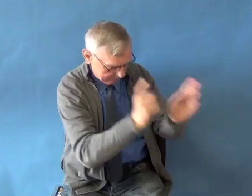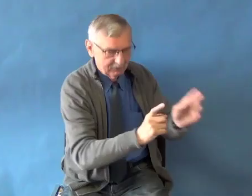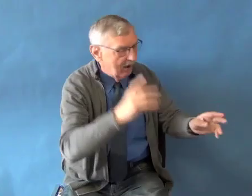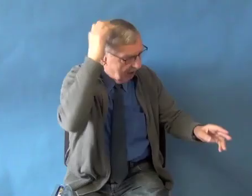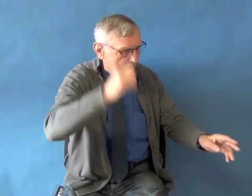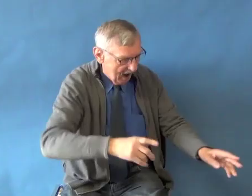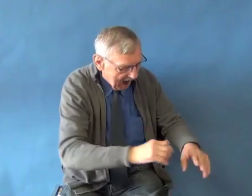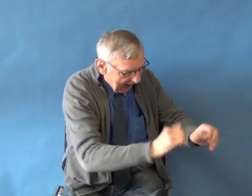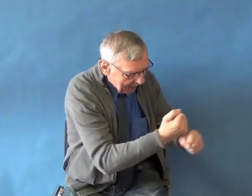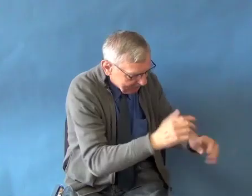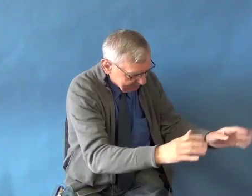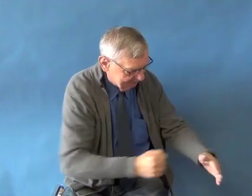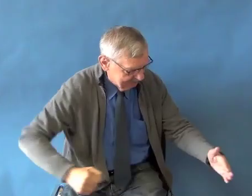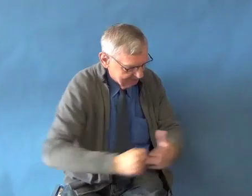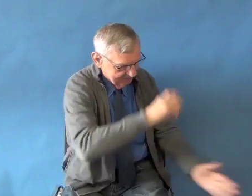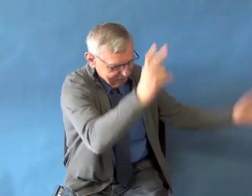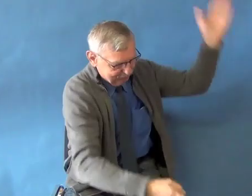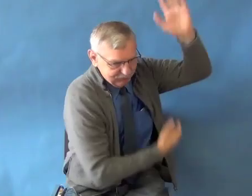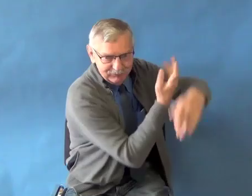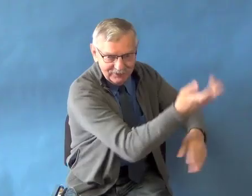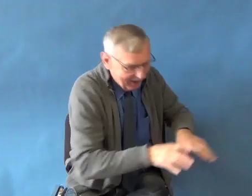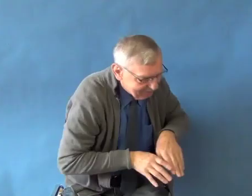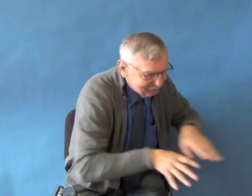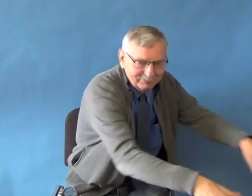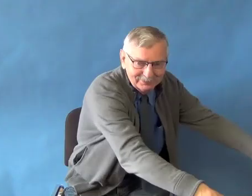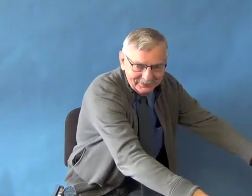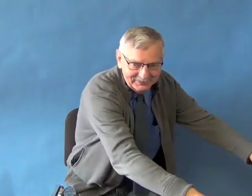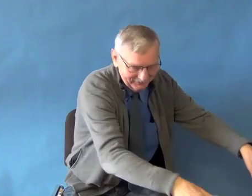Wjechał na kamień, zderzył się i wszystkie owoce rozsypały się po ziemi.